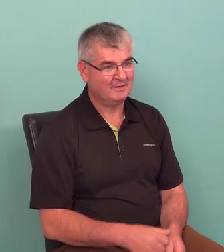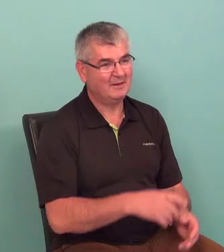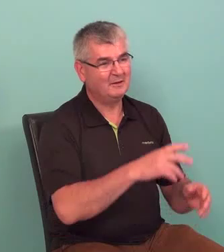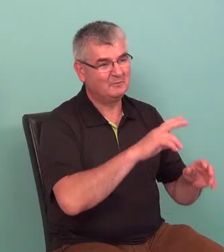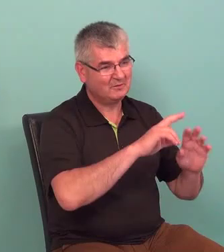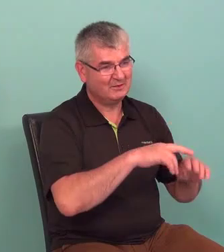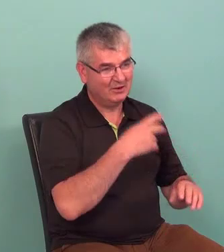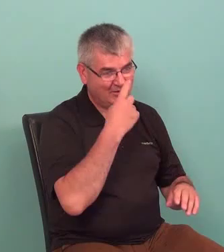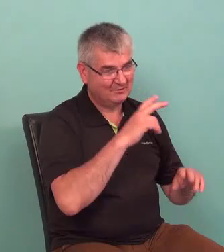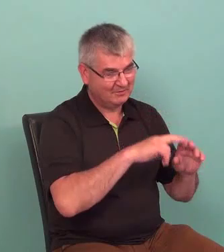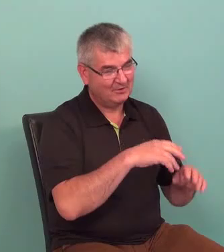Wrócimy z Olsztyna.